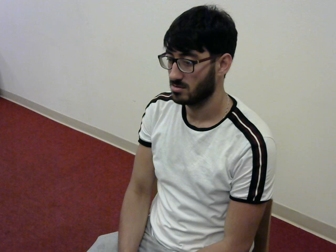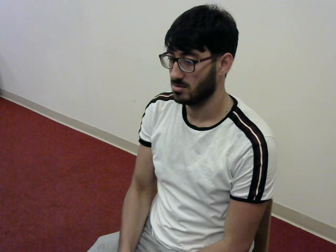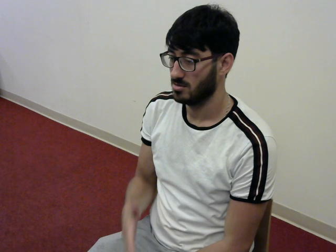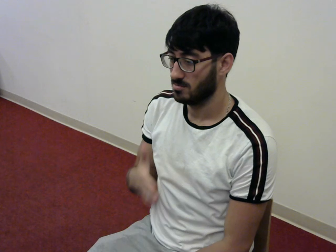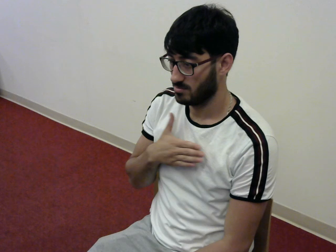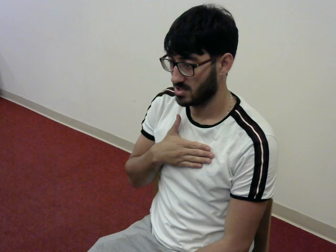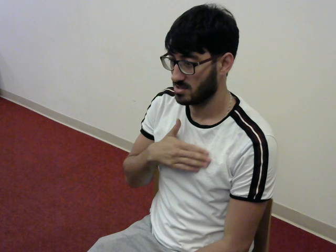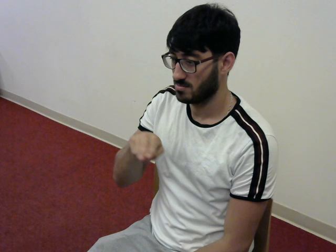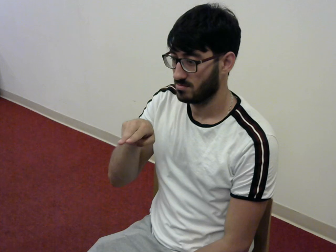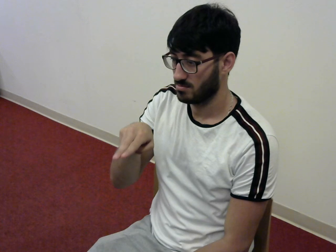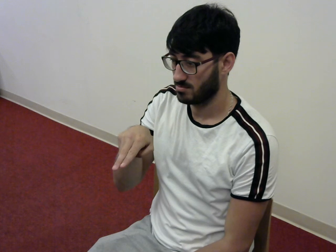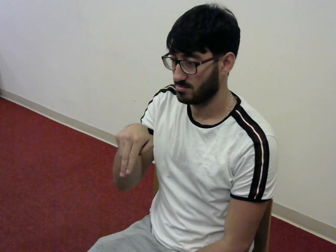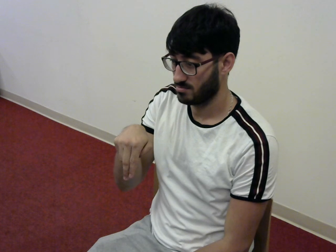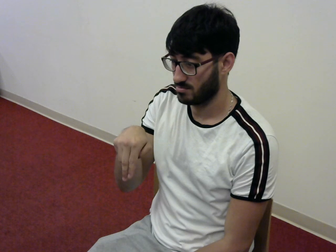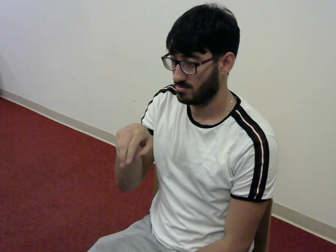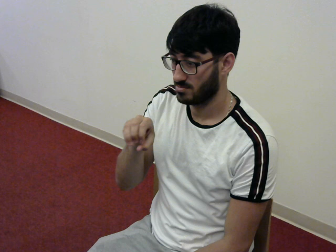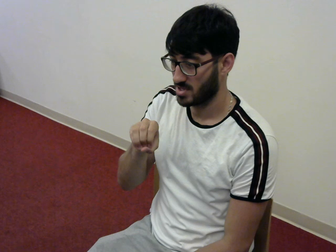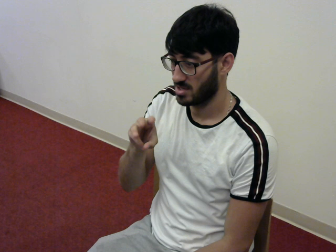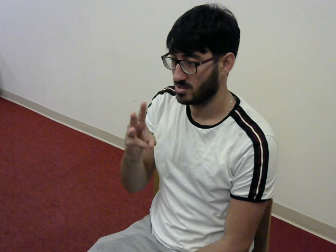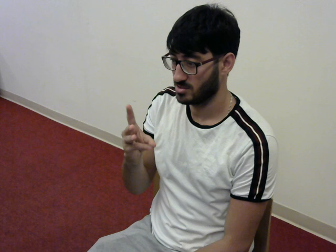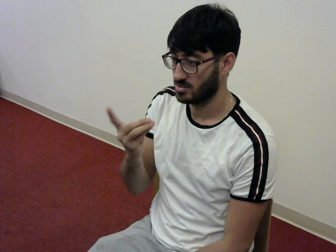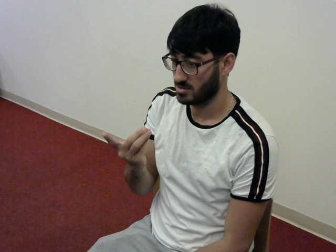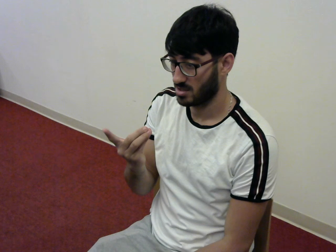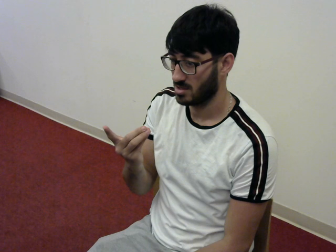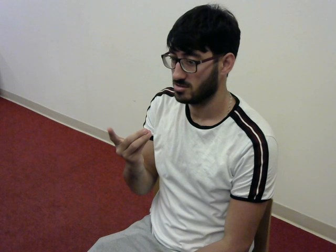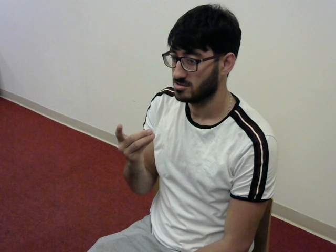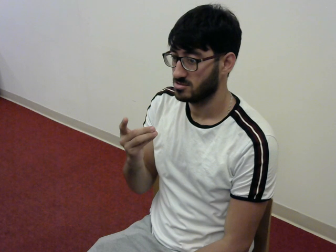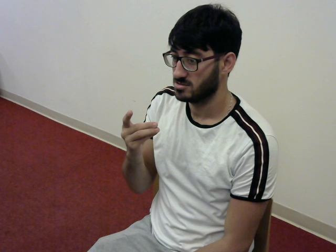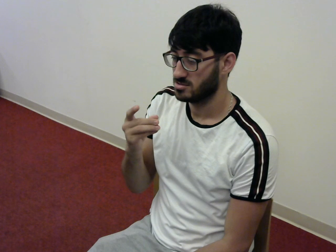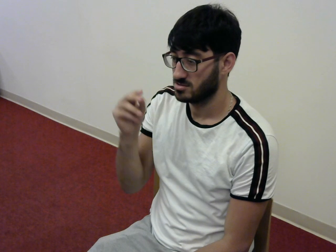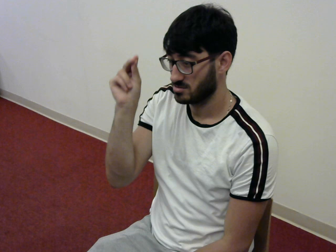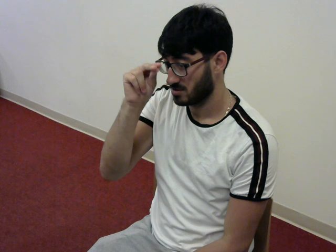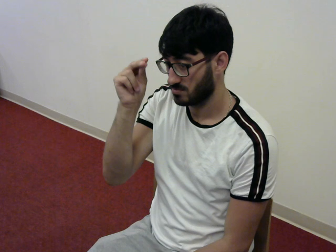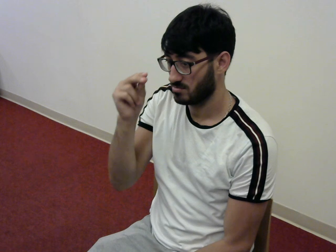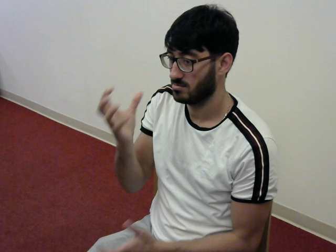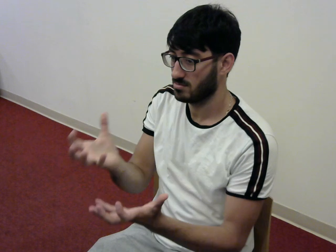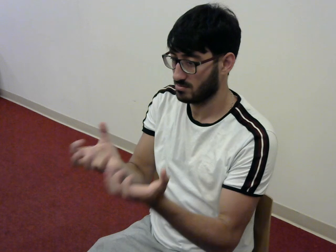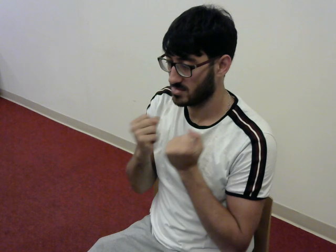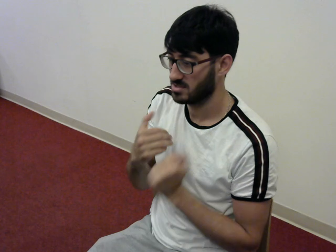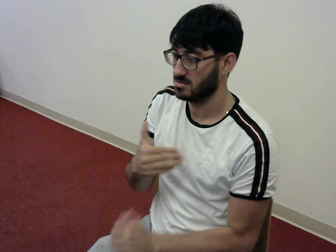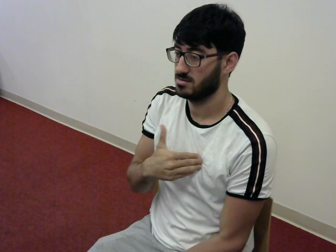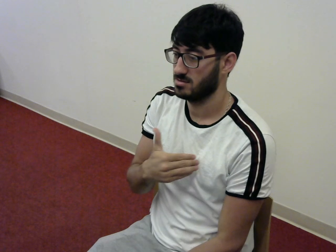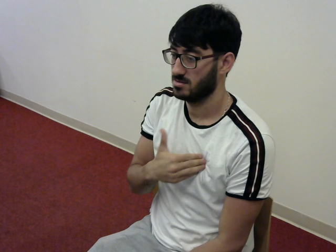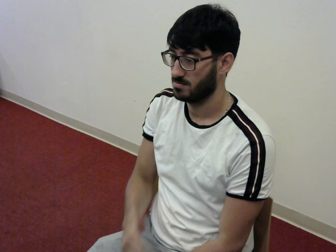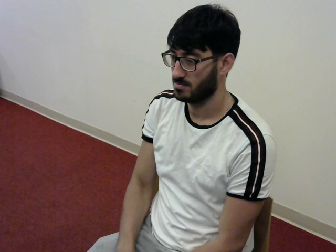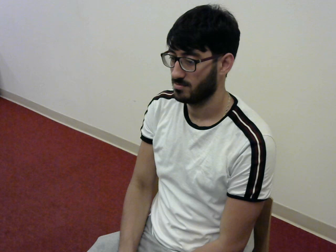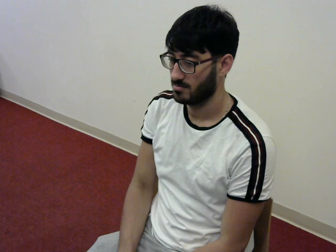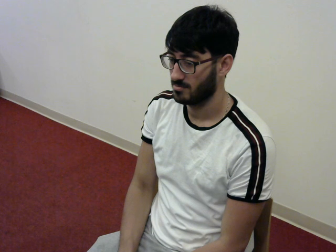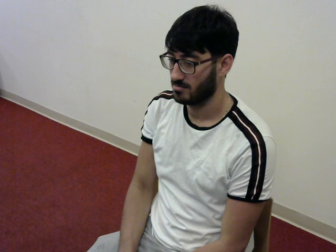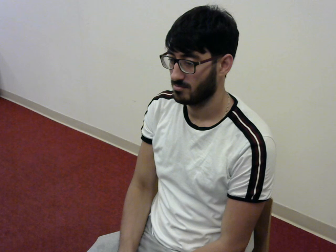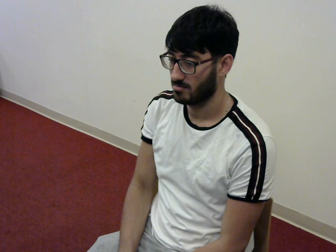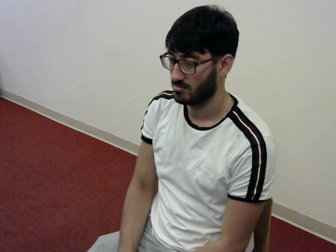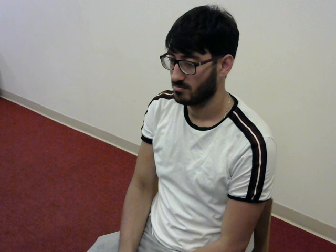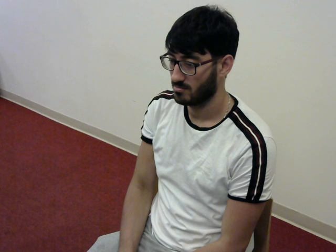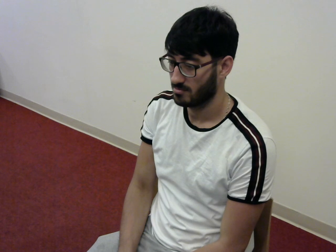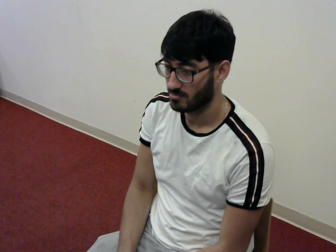Mən peşə təhsili almaq istəyirəm